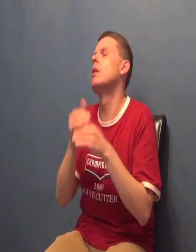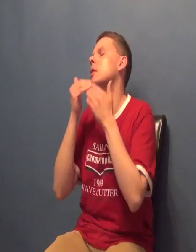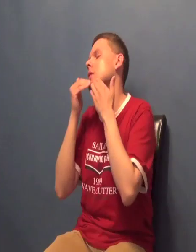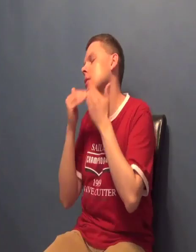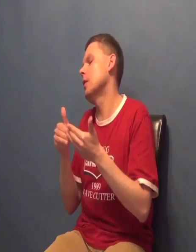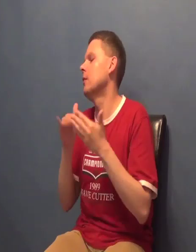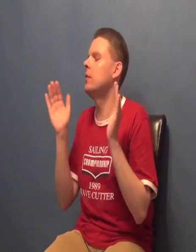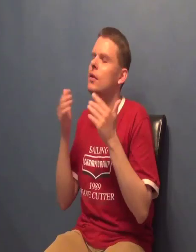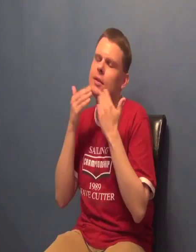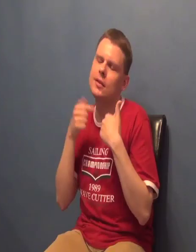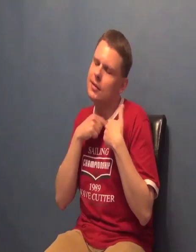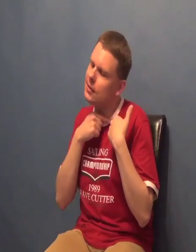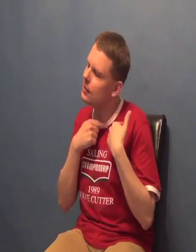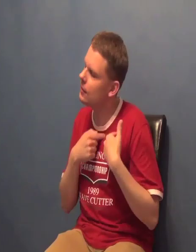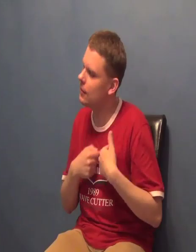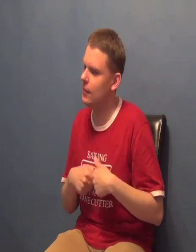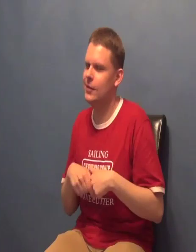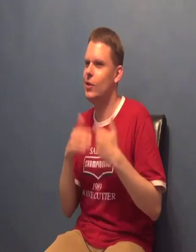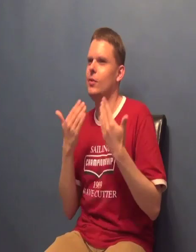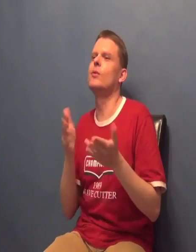Dziękuję bardzo, serdecznie dziękuję.